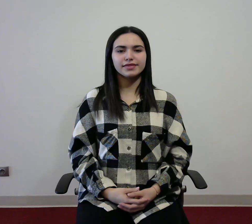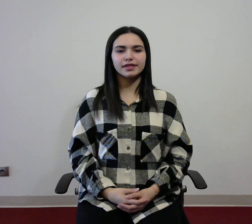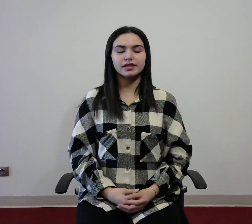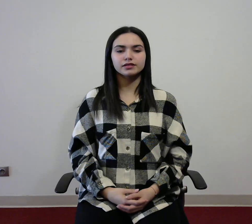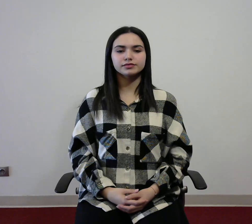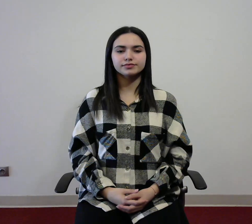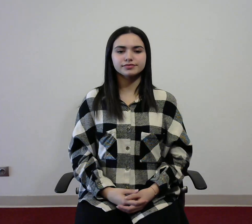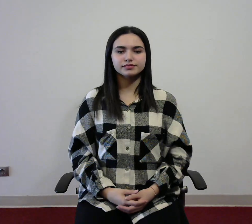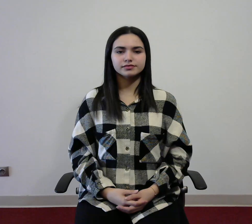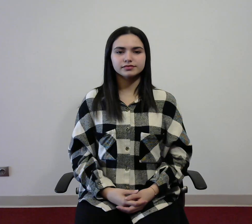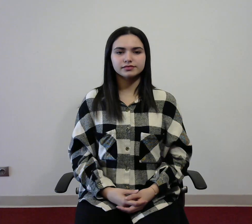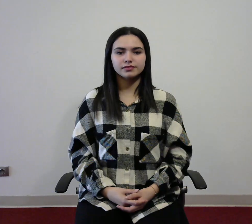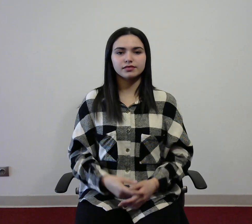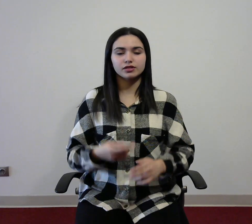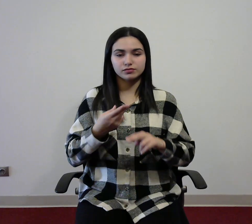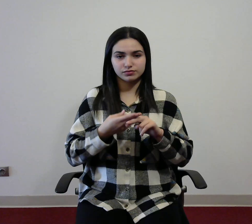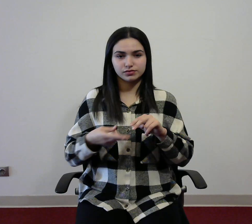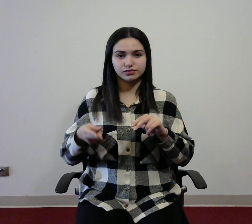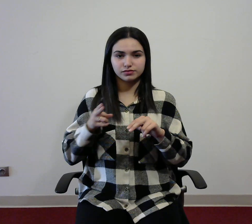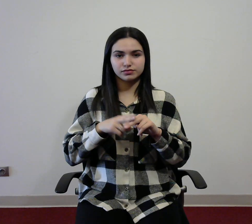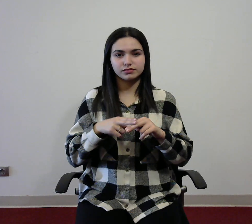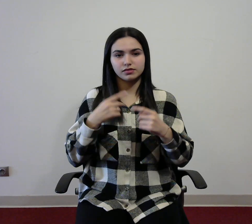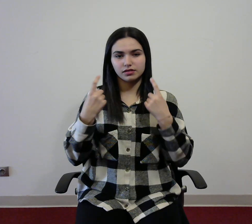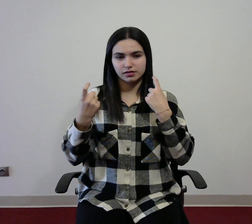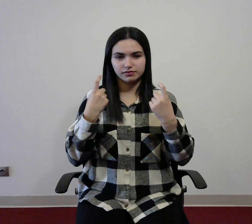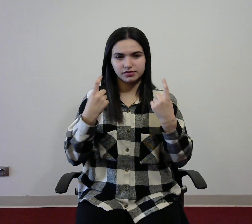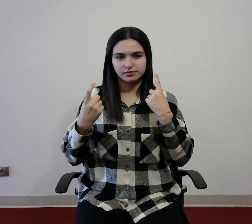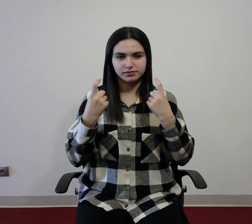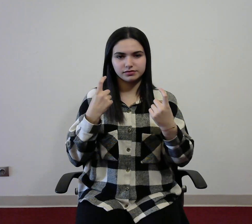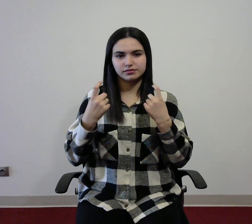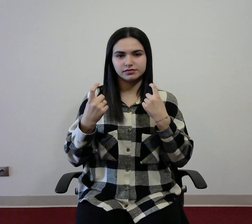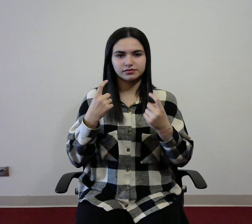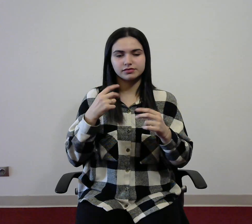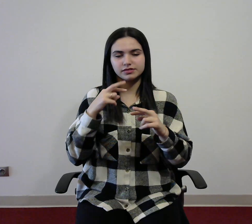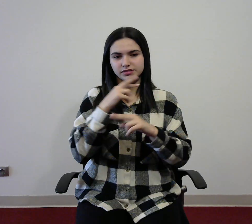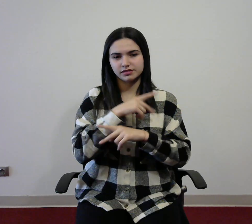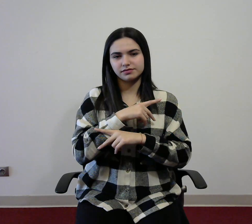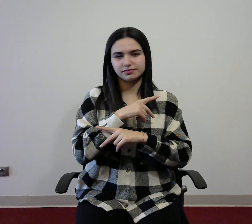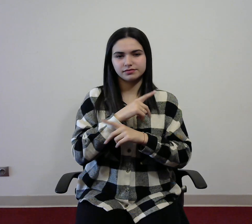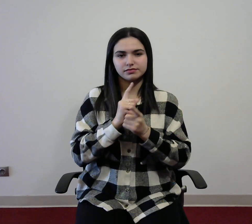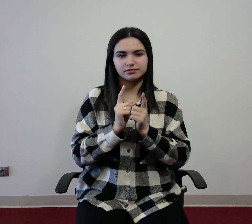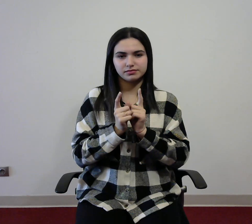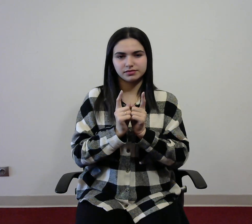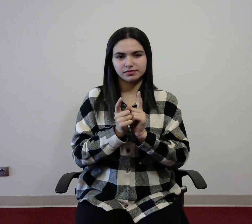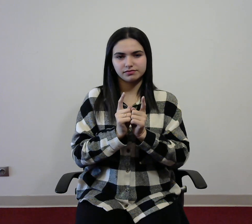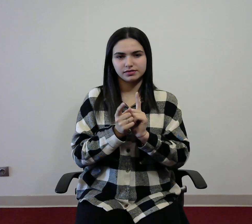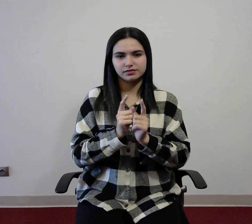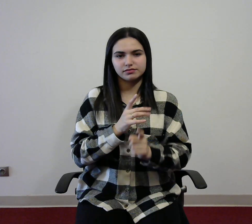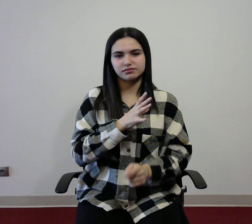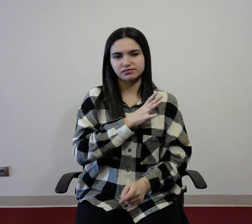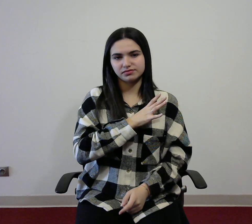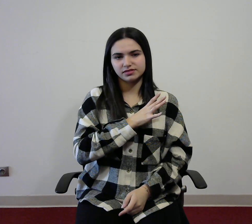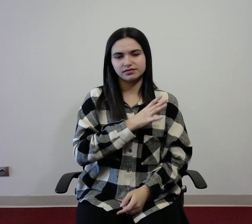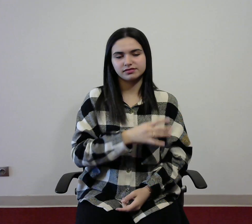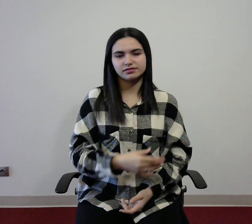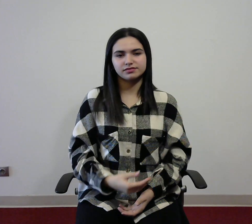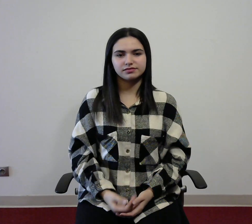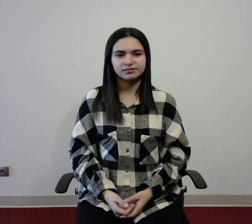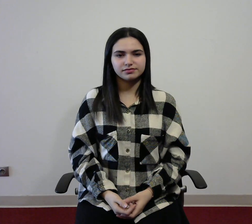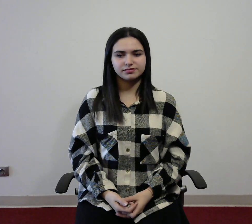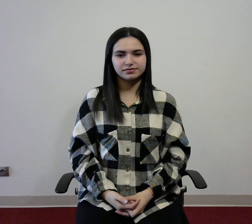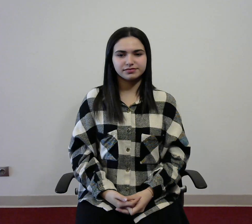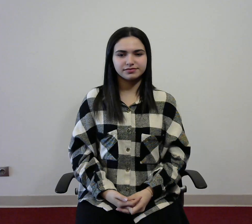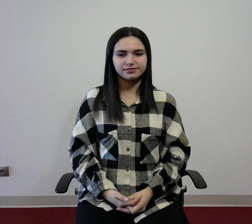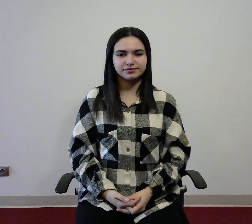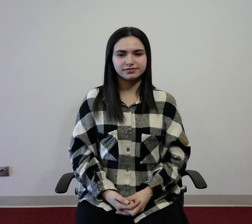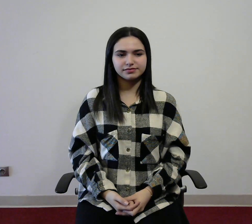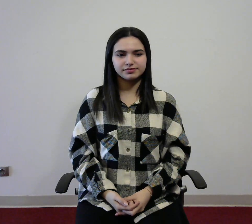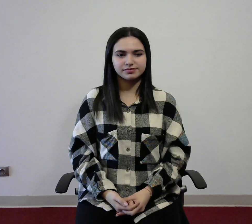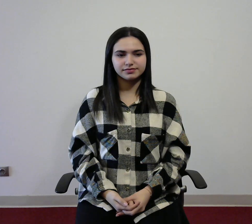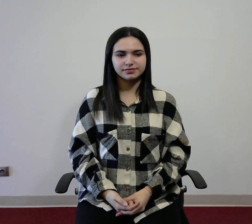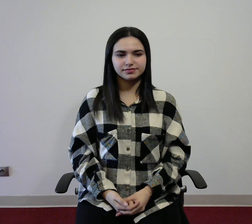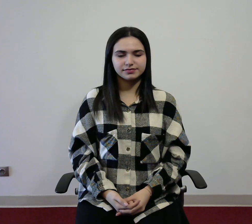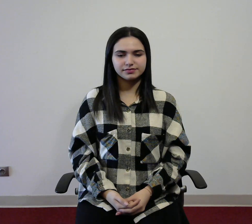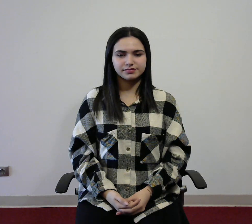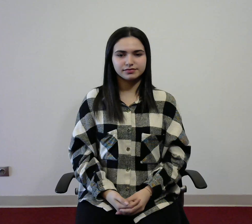Bu məlumat səhv tərcümə olunub